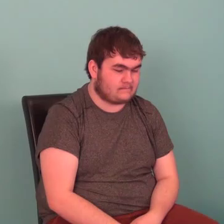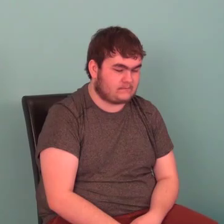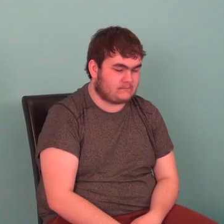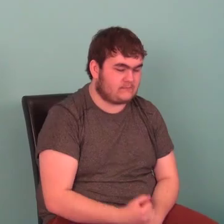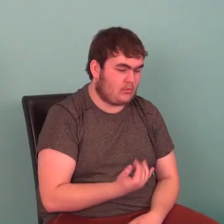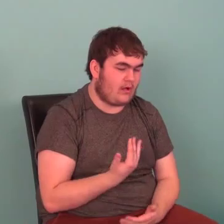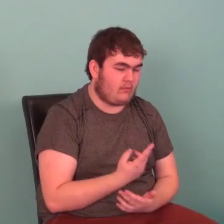Łatwo się utopić.